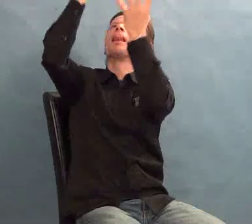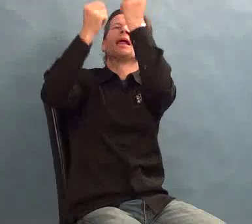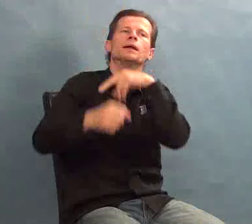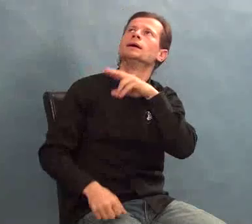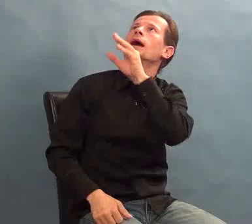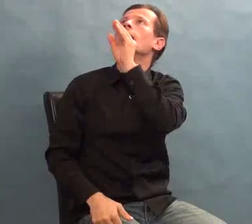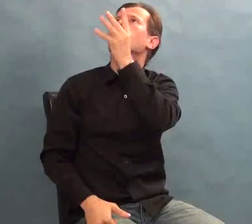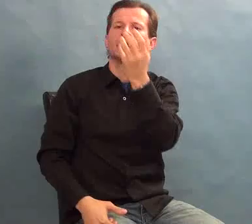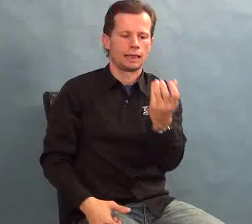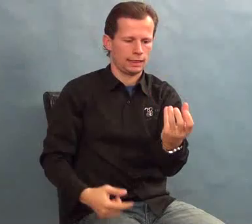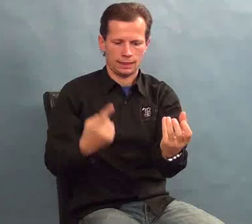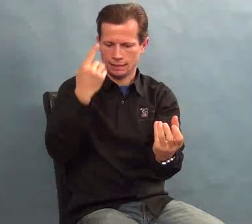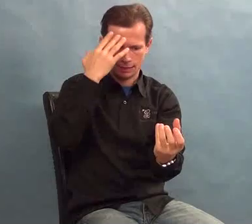Chłopiec patrzy na niego i chce coś powiedzieć, waha się.